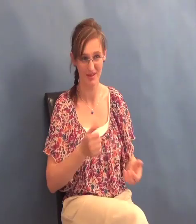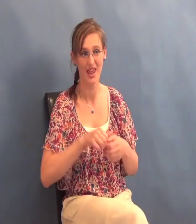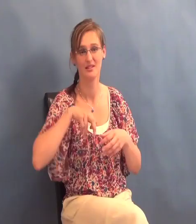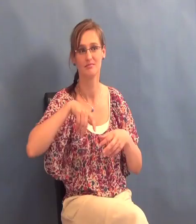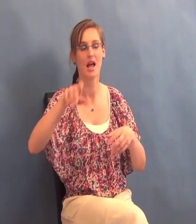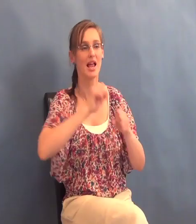Może tam iść.